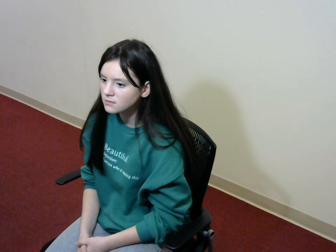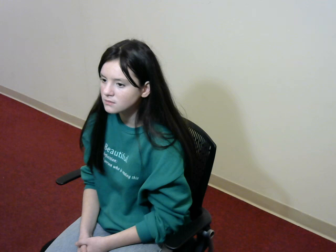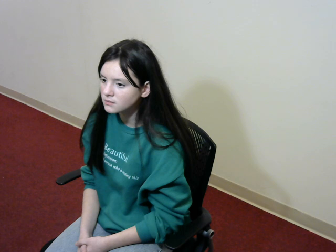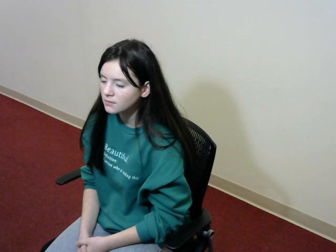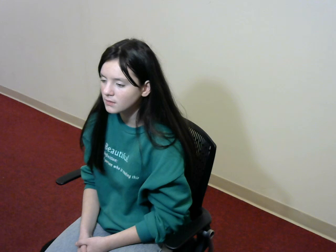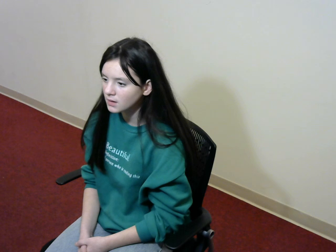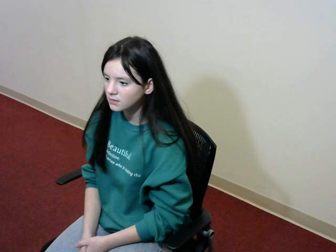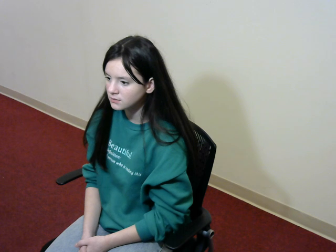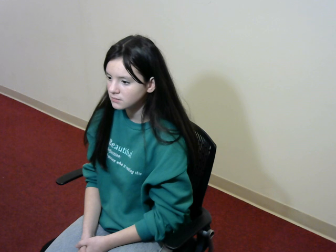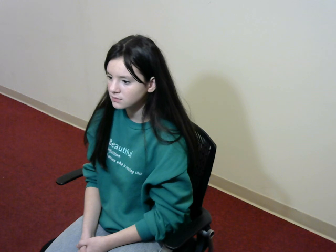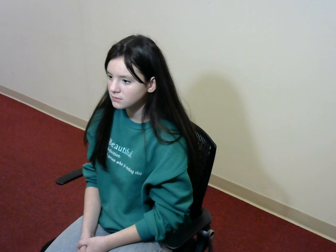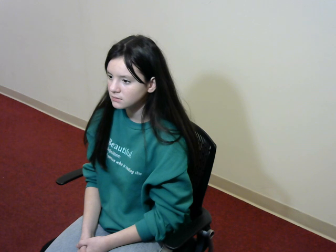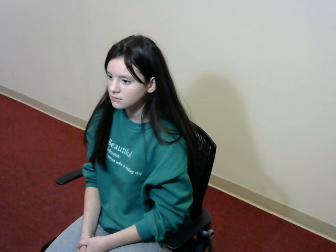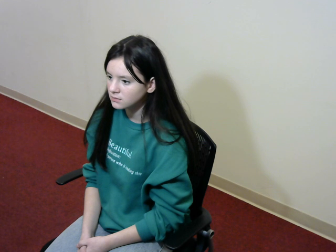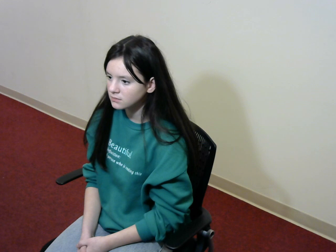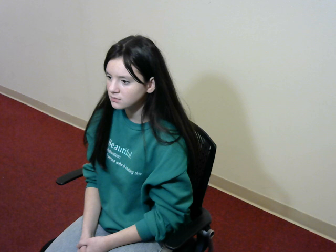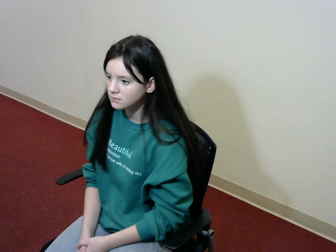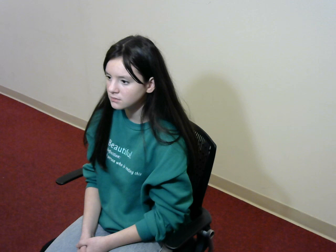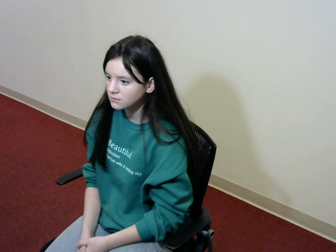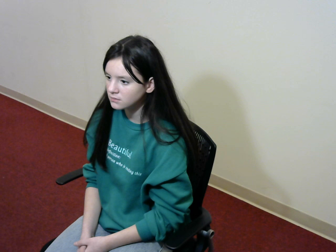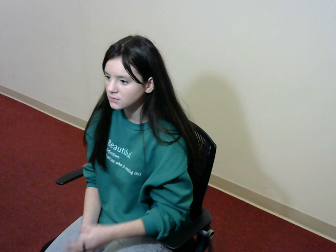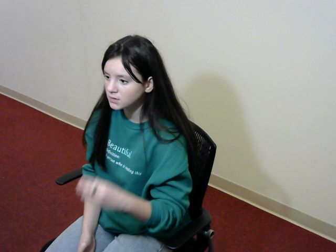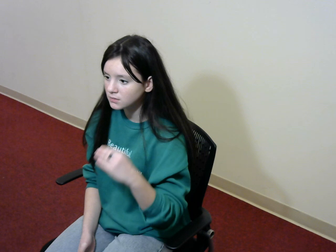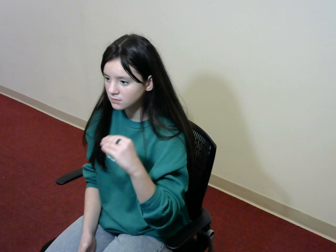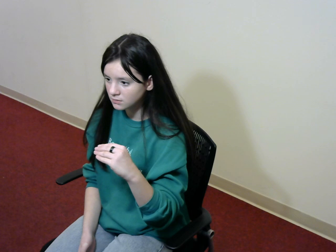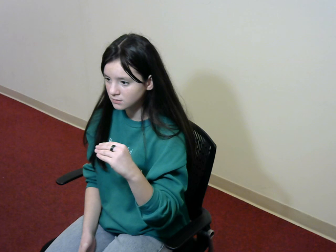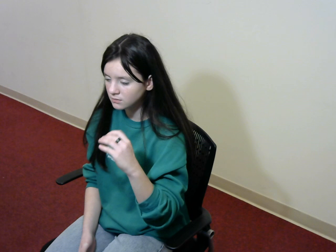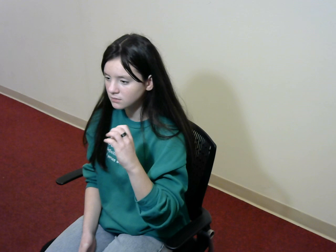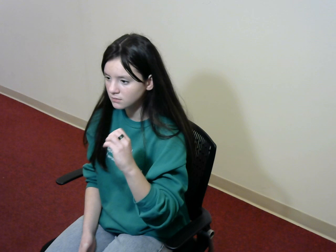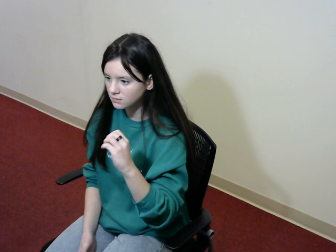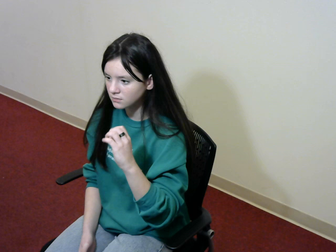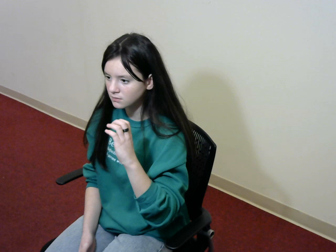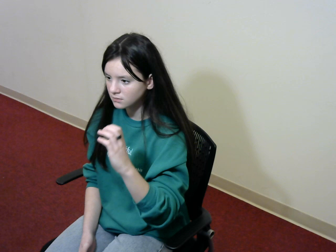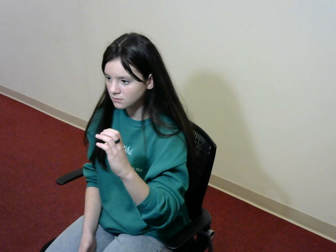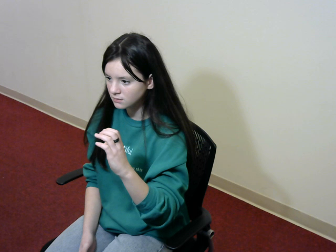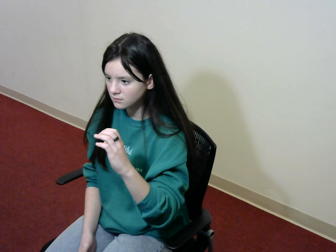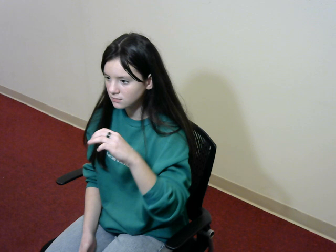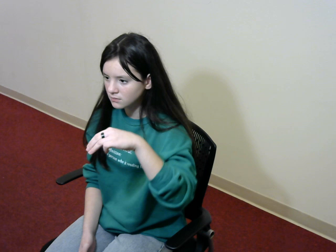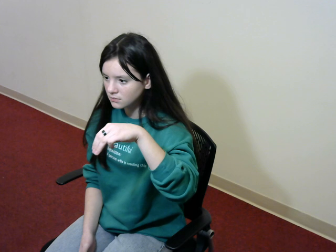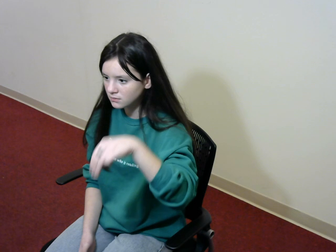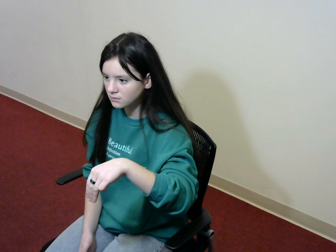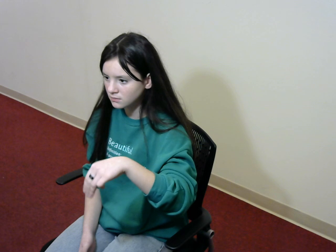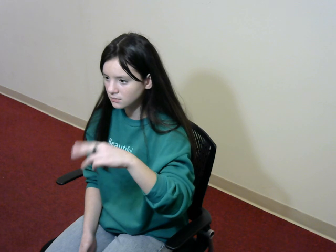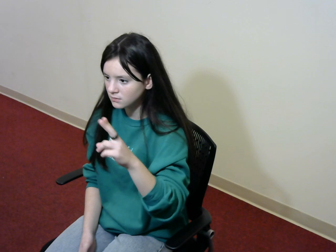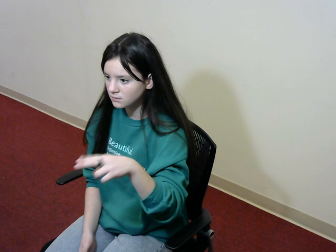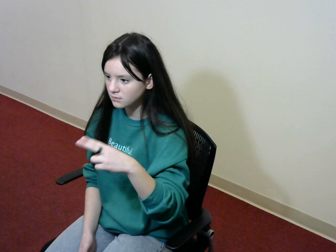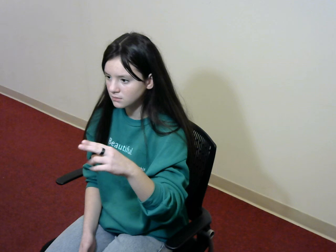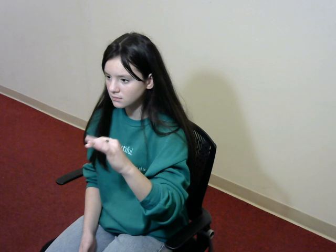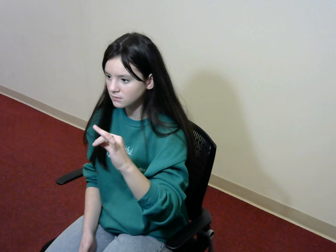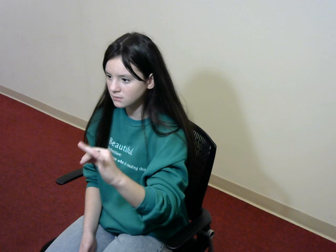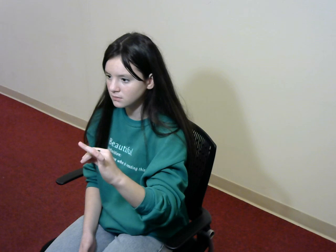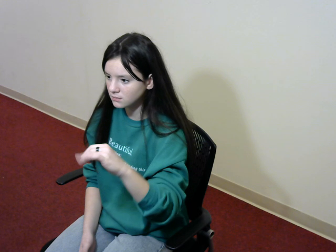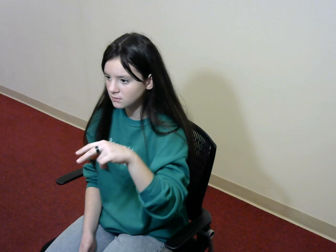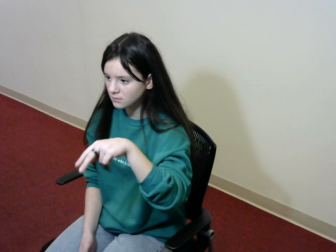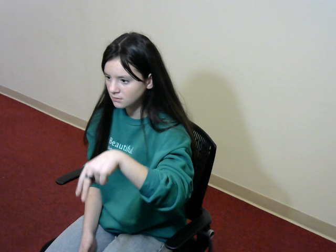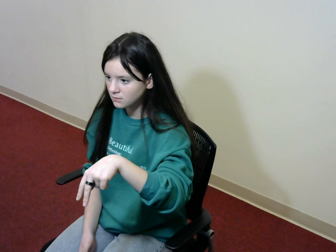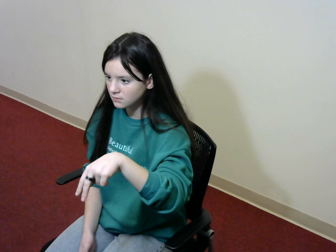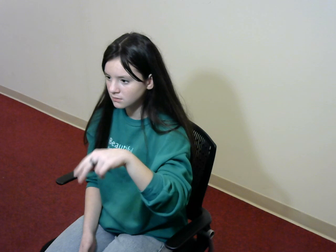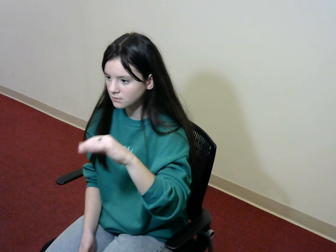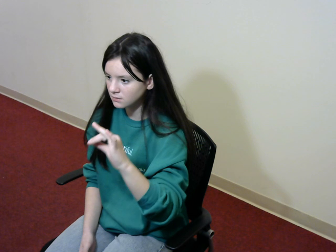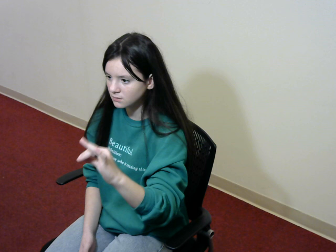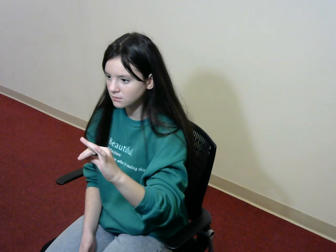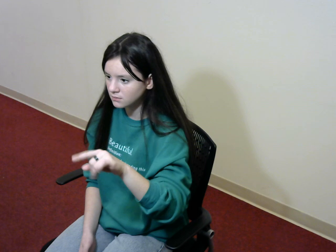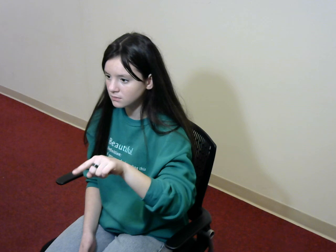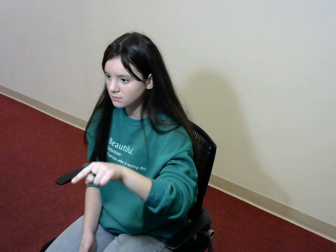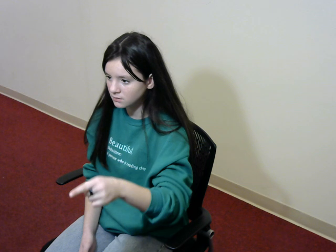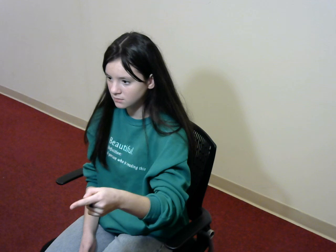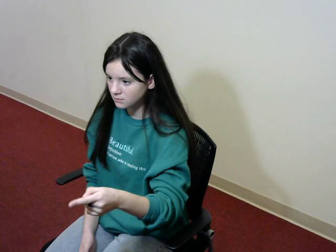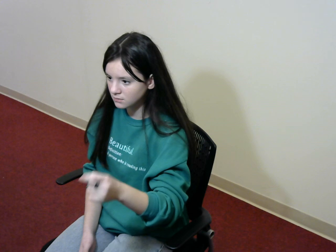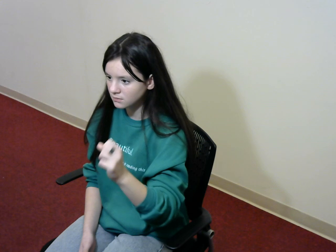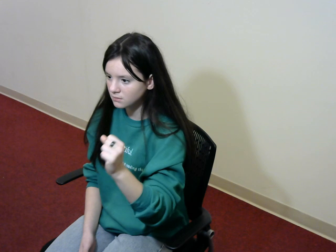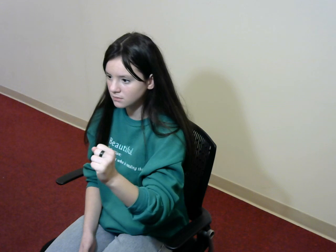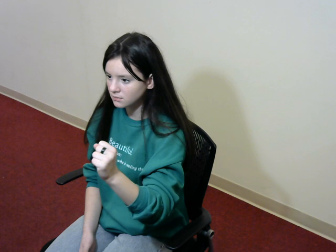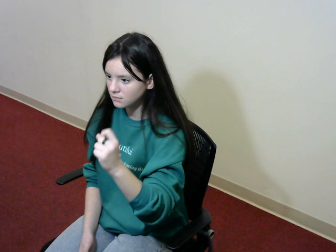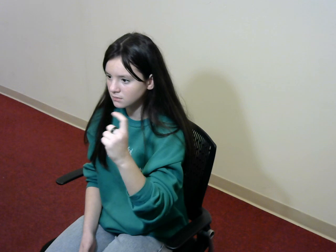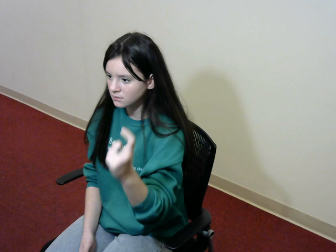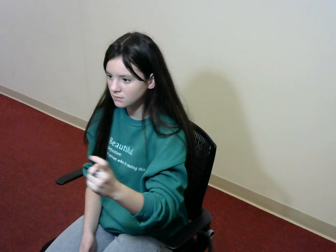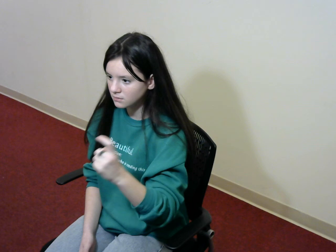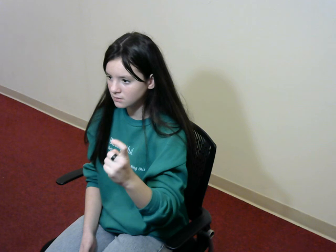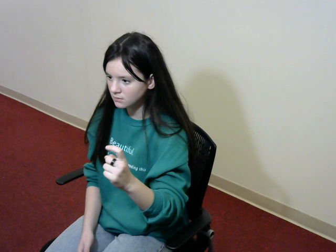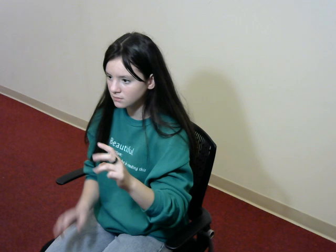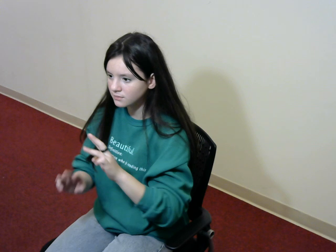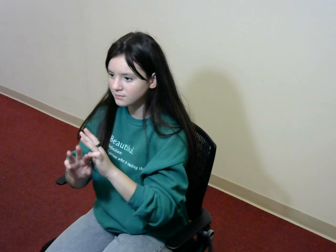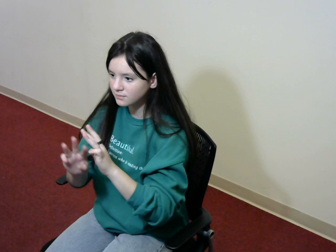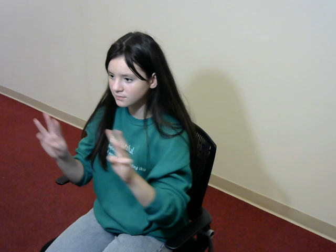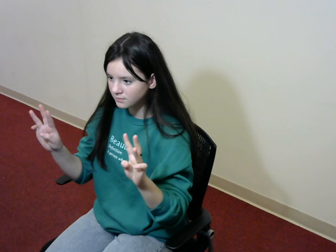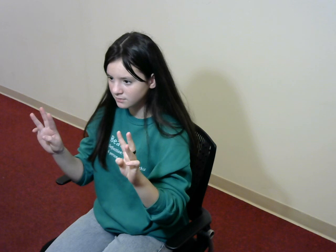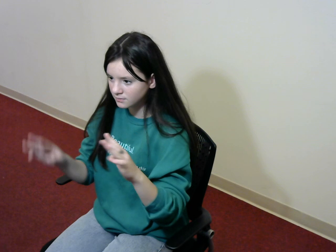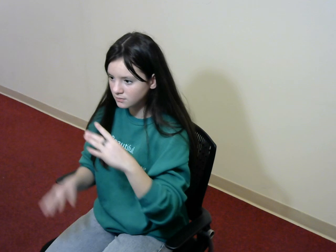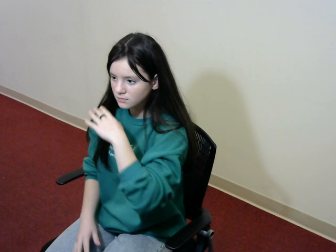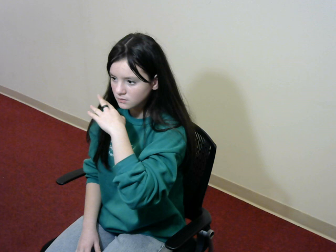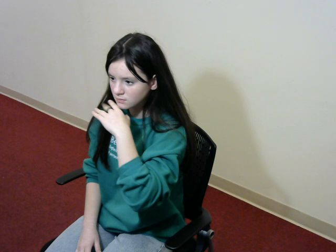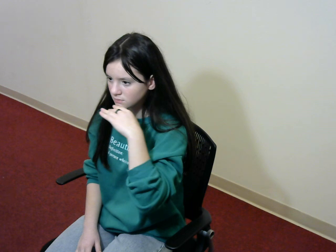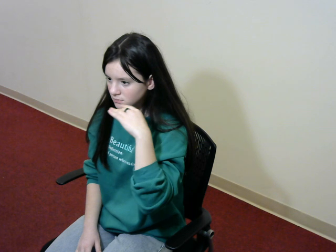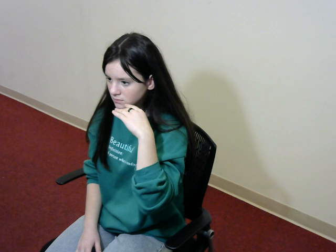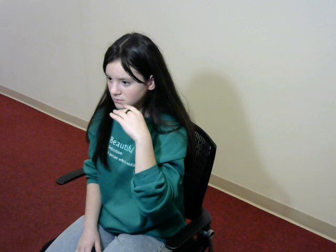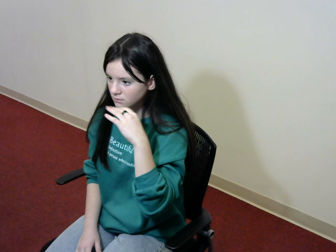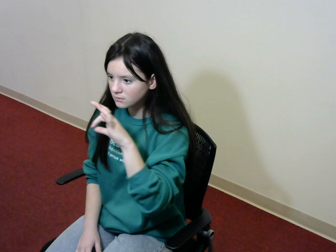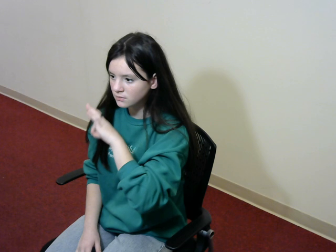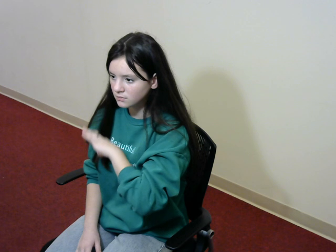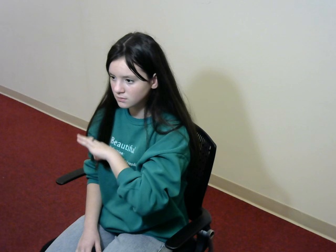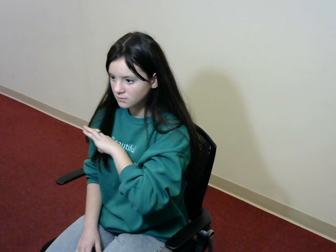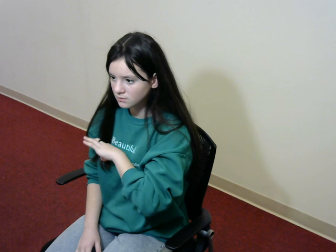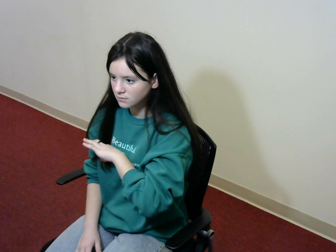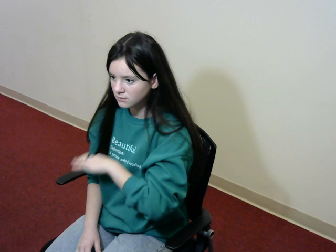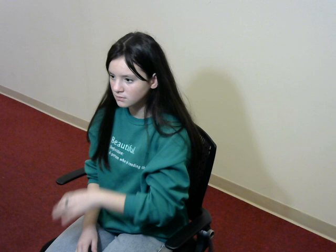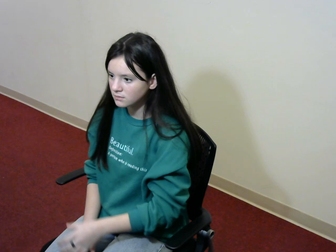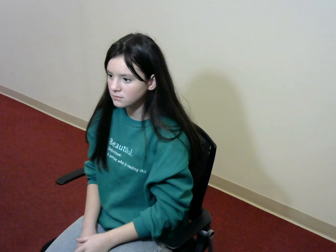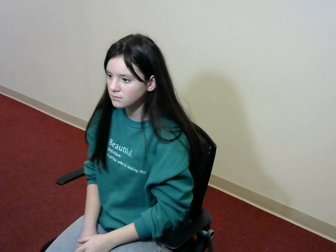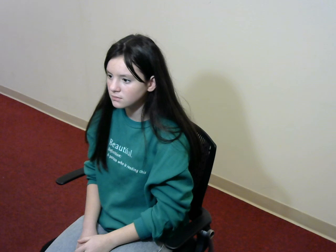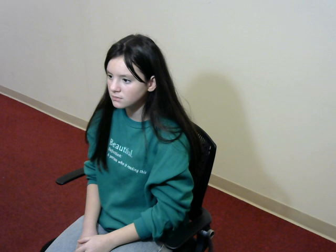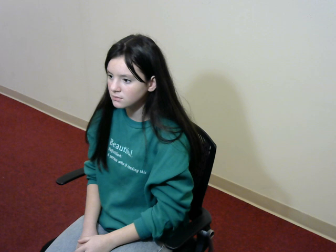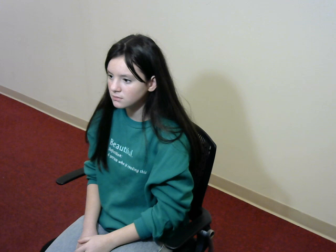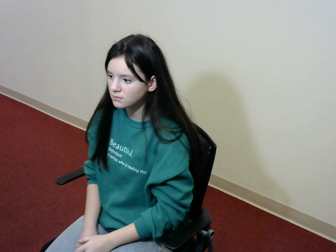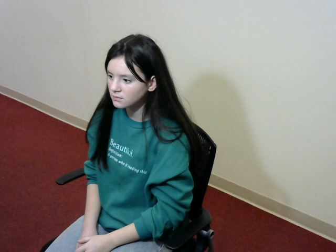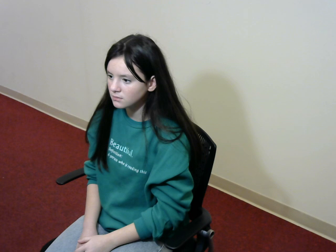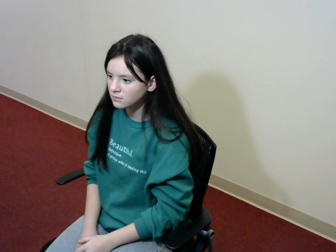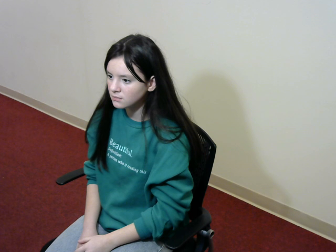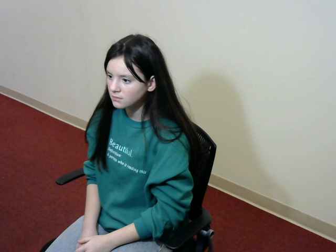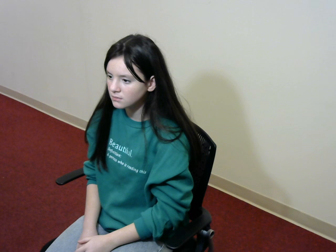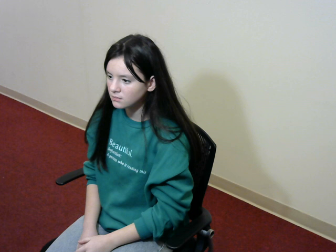Jestdili.az saytı çox faydalıdır